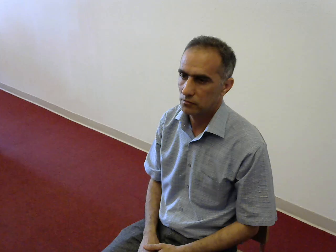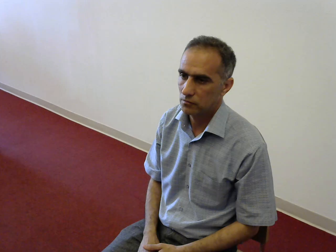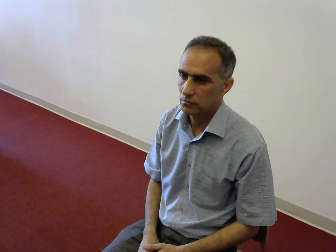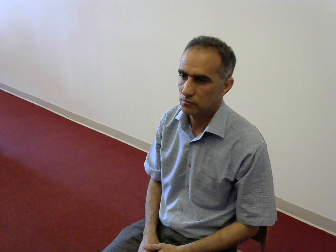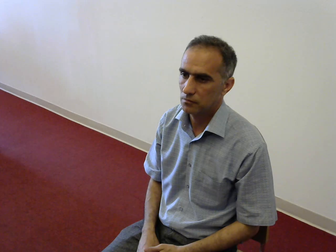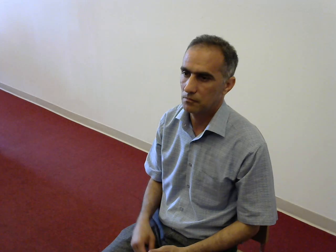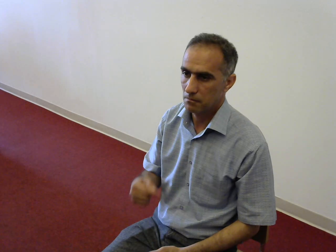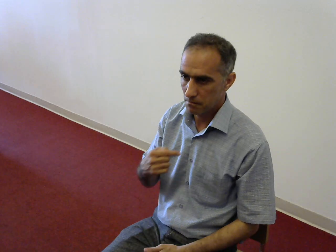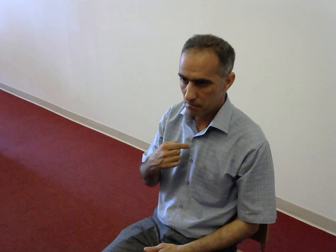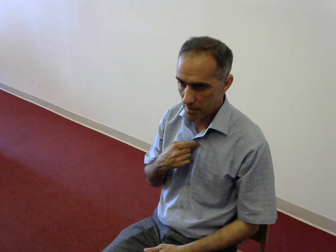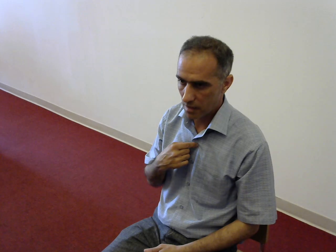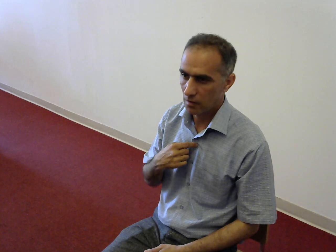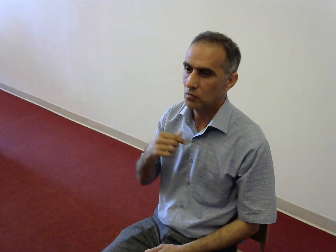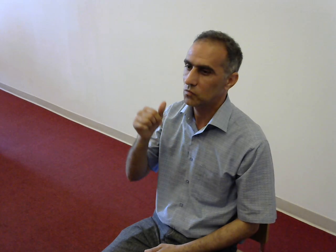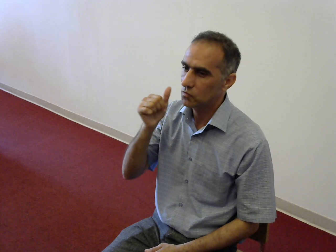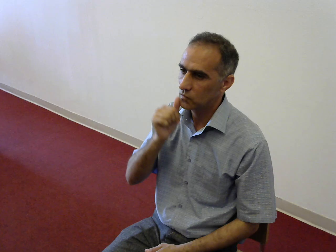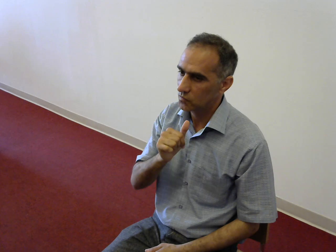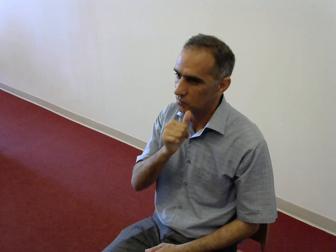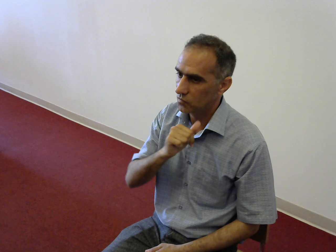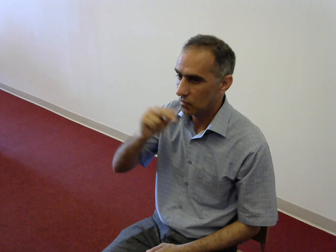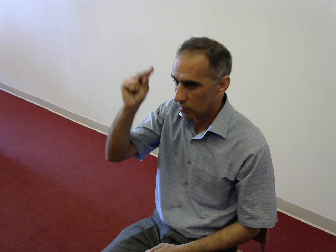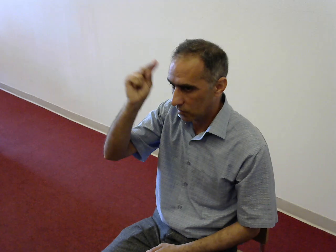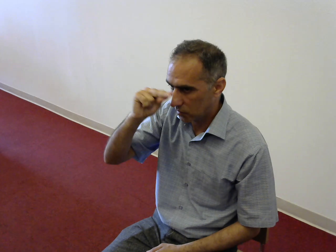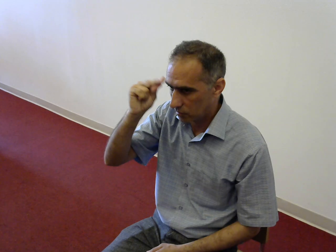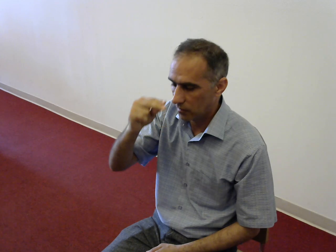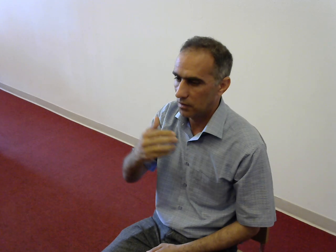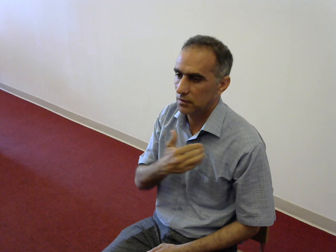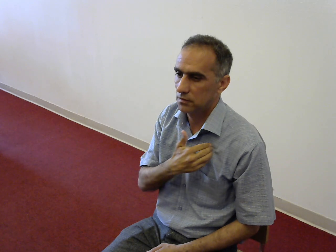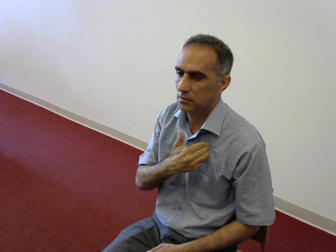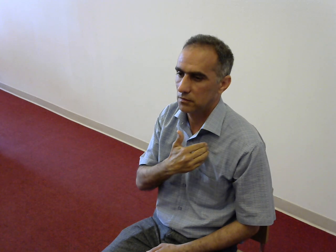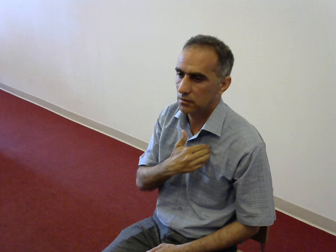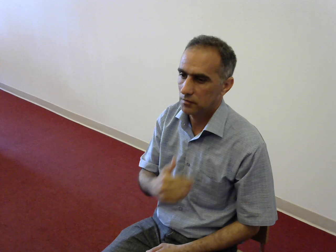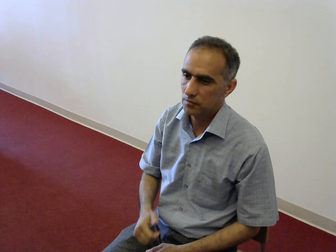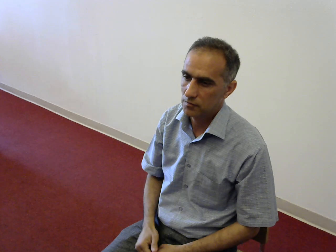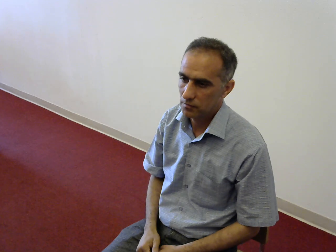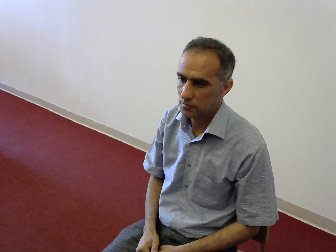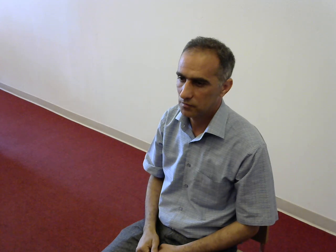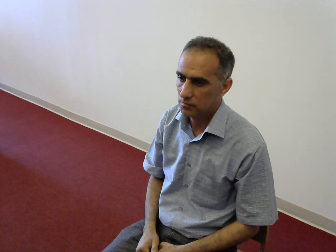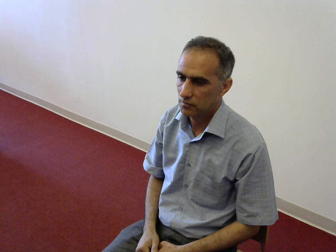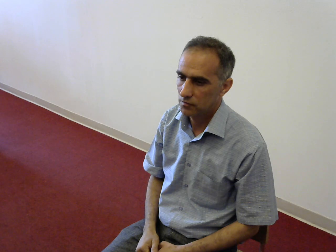Mən kodlaşdırma öyrənmək istəyirəm